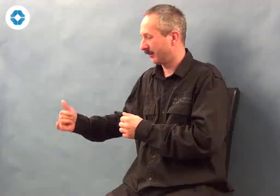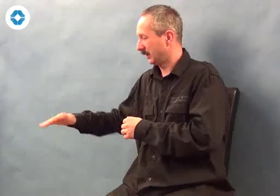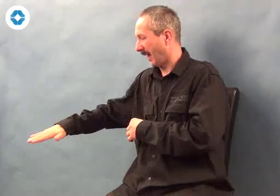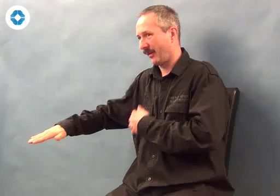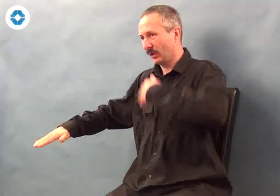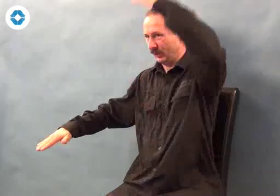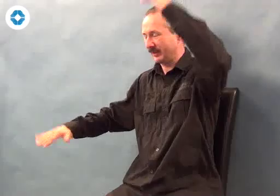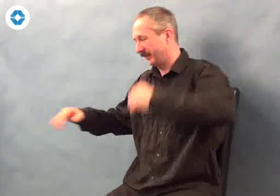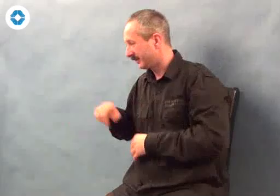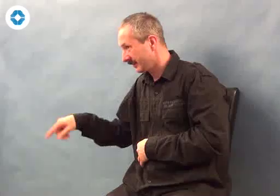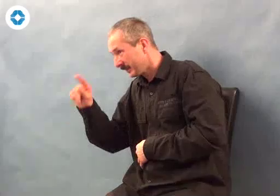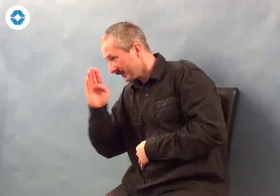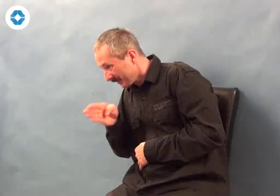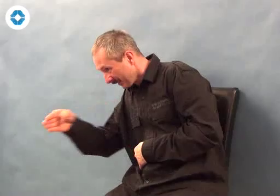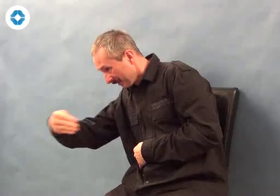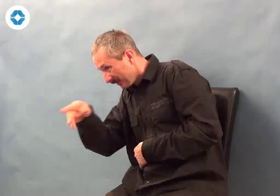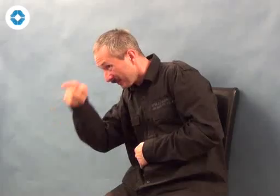Duży tłumaczy małemu w jakich kierunkach ma iść.